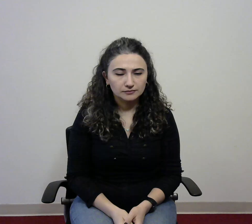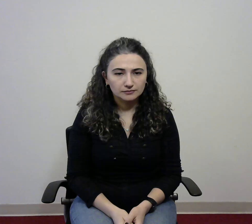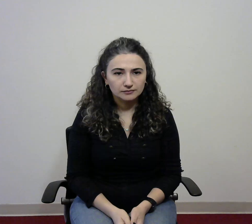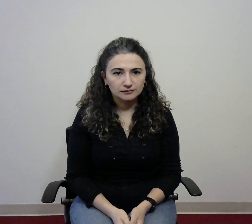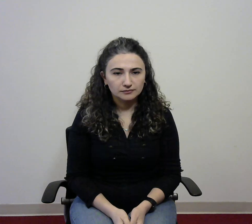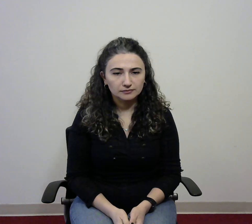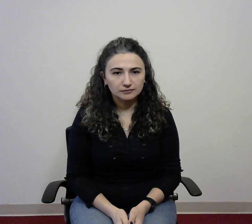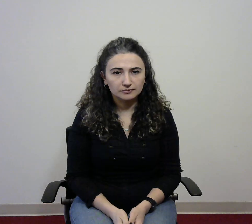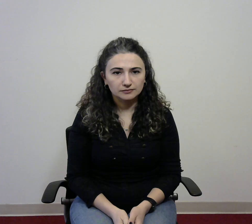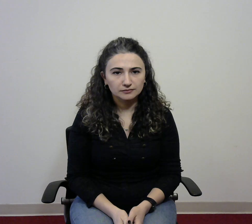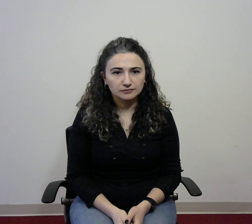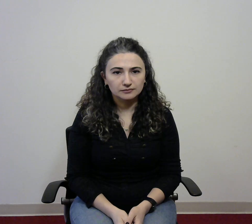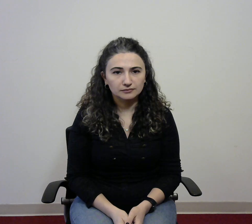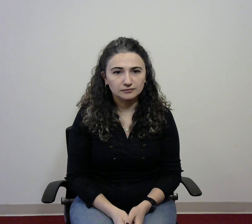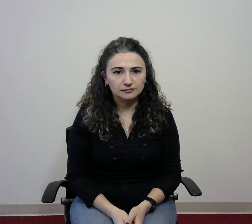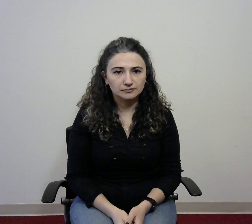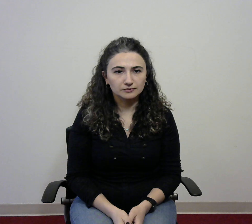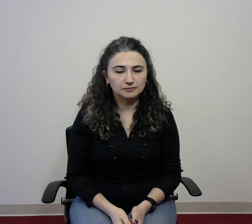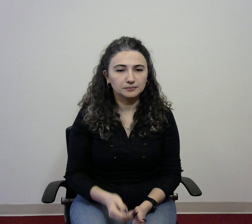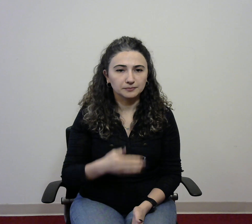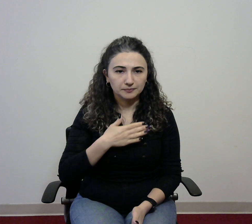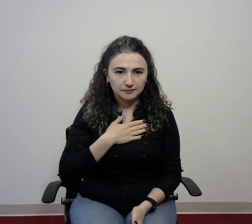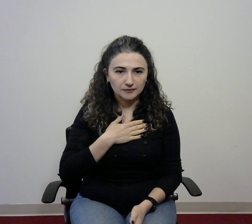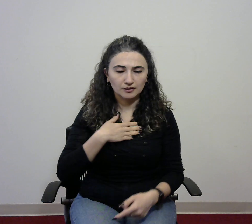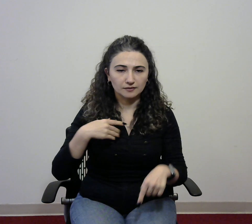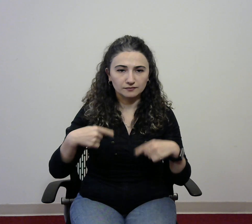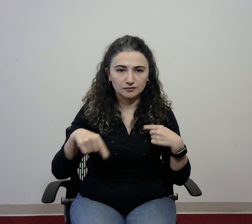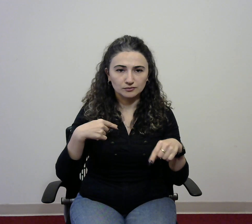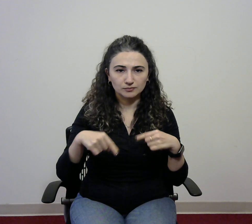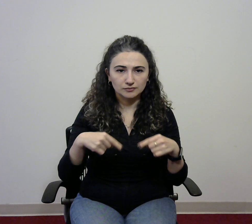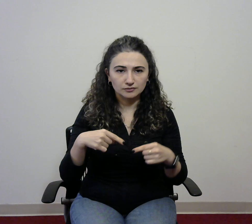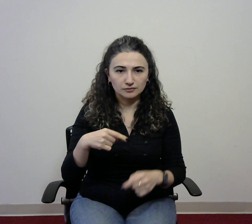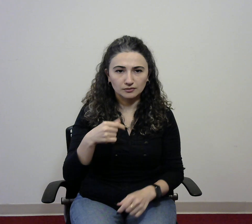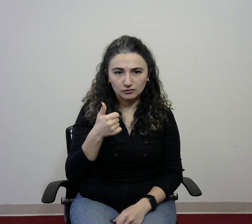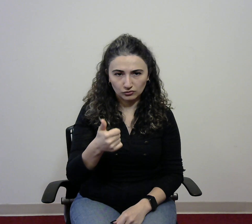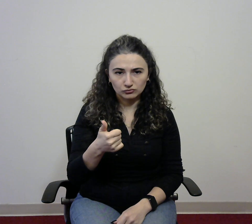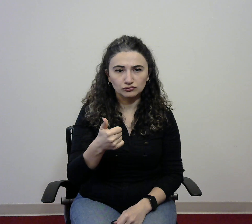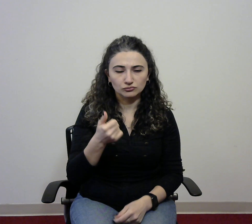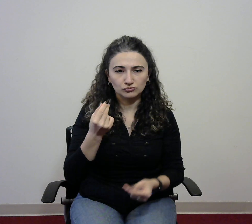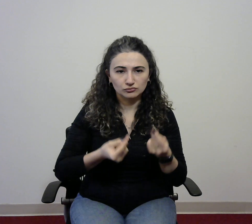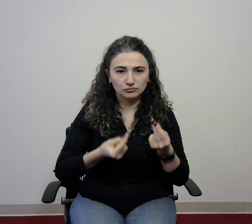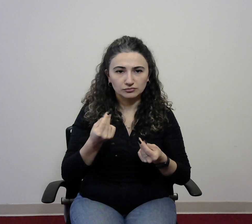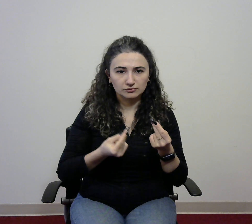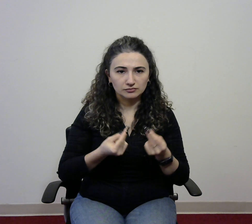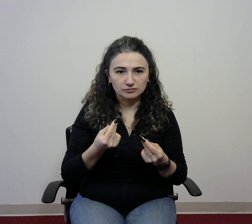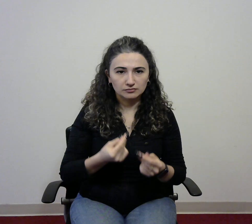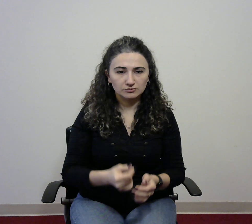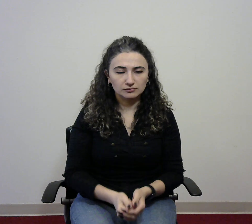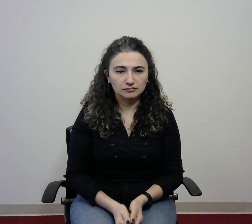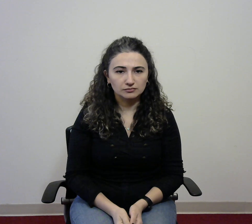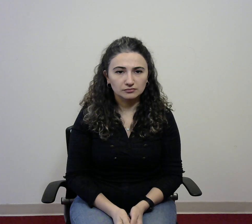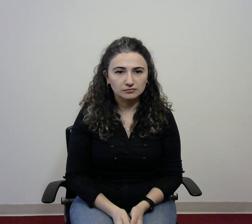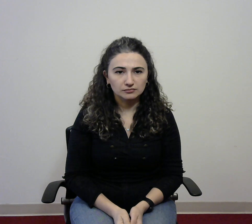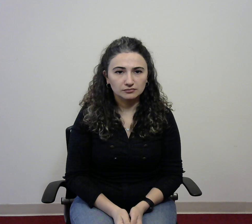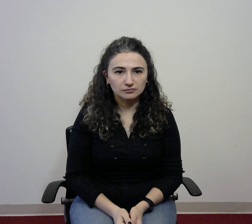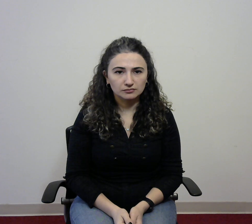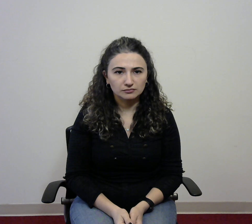Mən futbolu yaxşı oynayıram